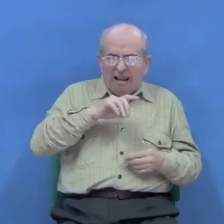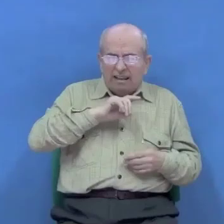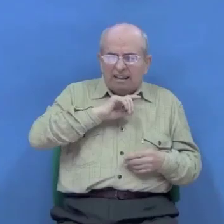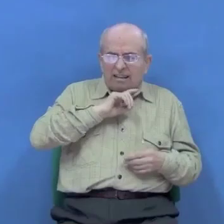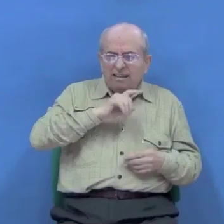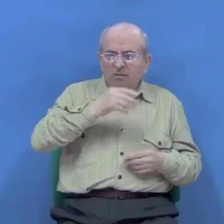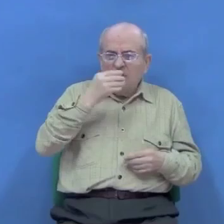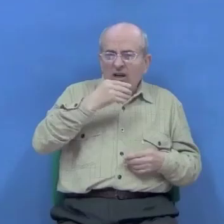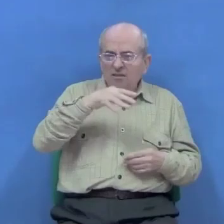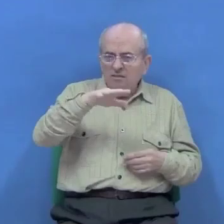Oglądałem i nie mogłem uwierzyć.